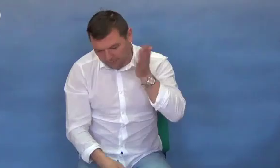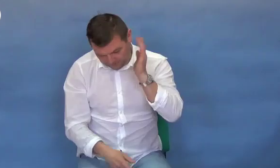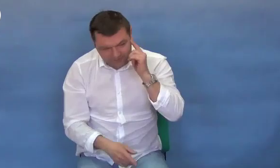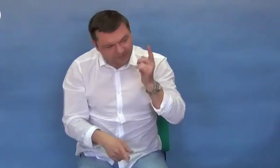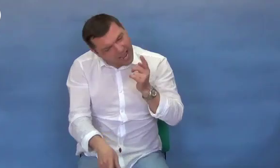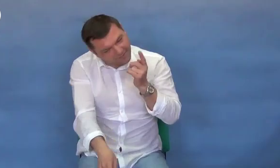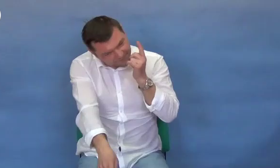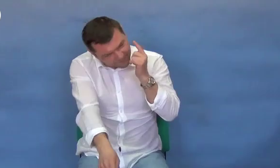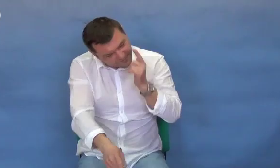Wiem, wiem.